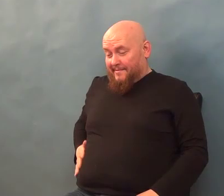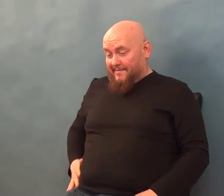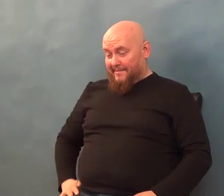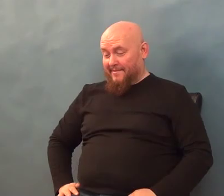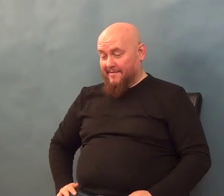Ja...